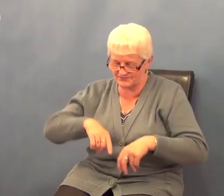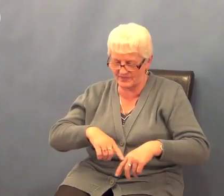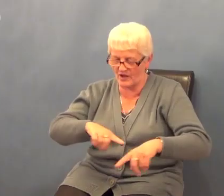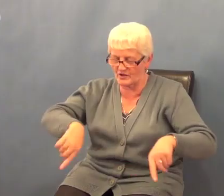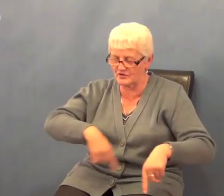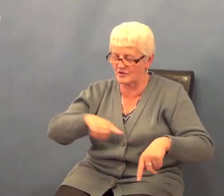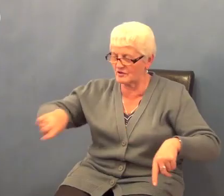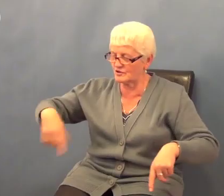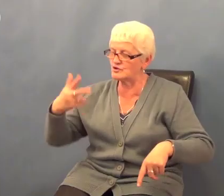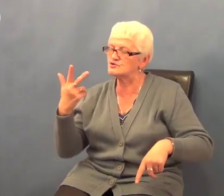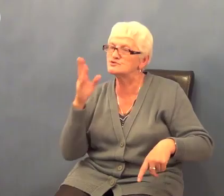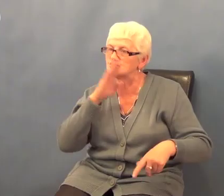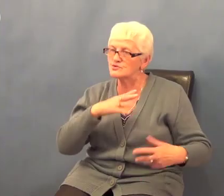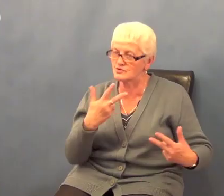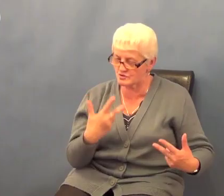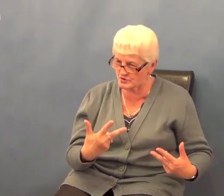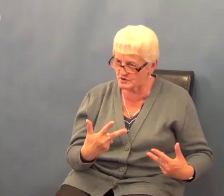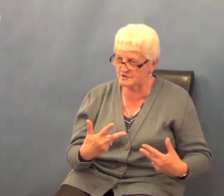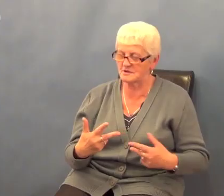Są trzy pojemniki obok siebie.